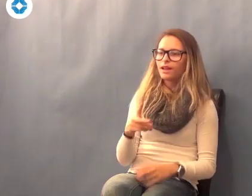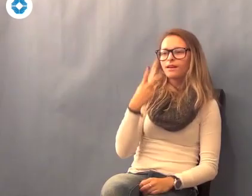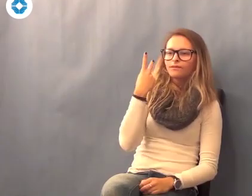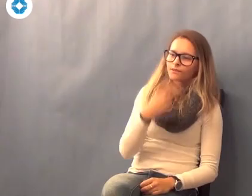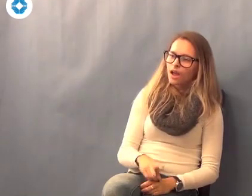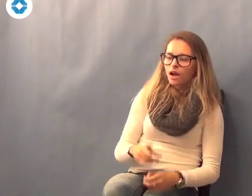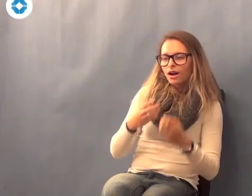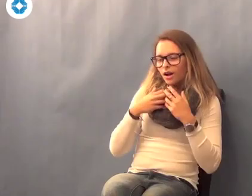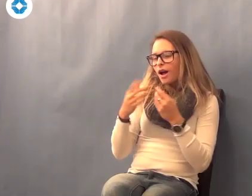Dwa kosze już zapełnił.